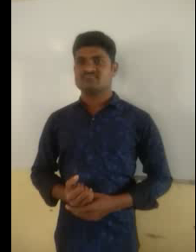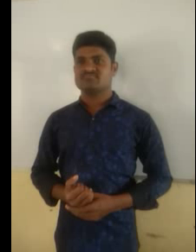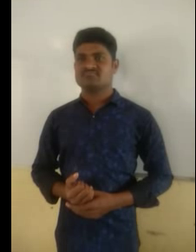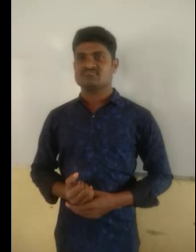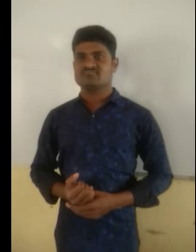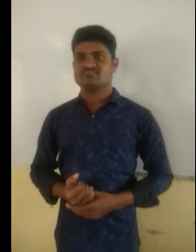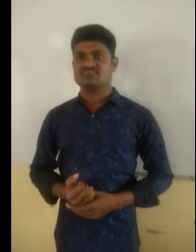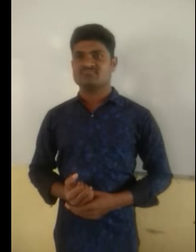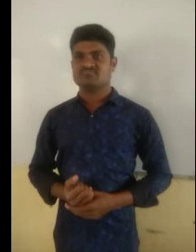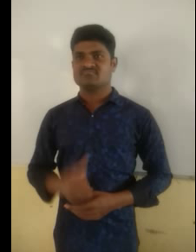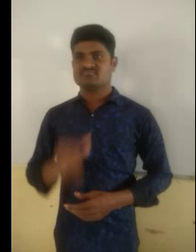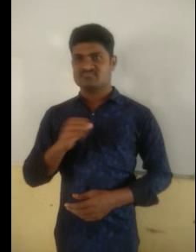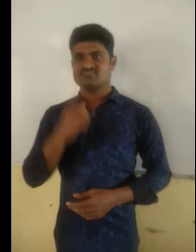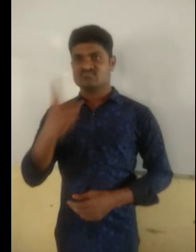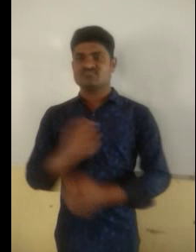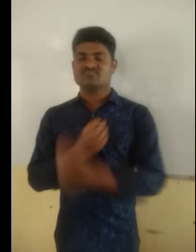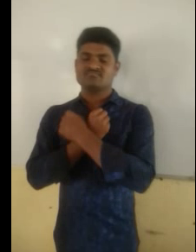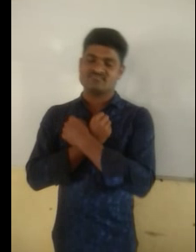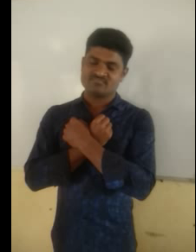i like you i love you